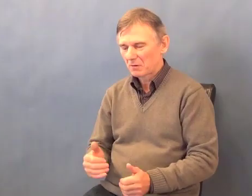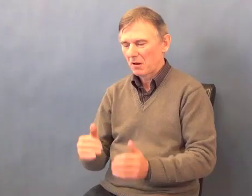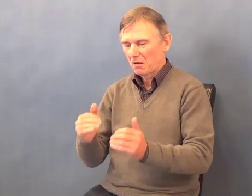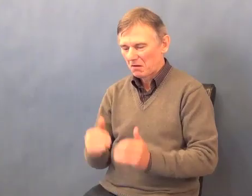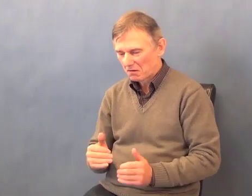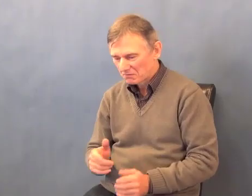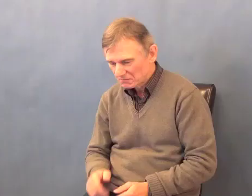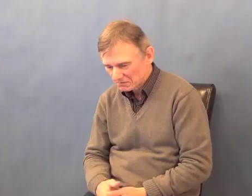Stać.